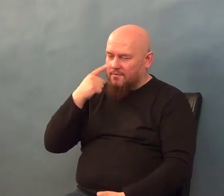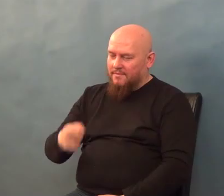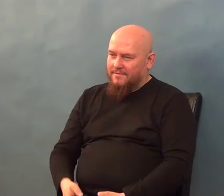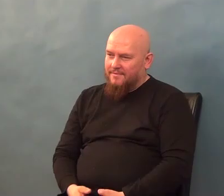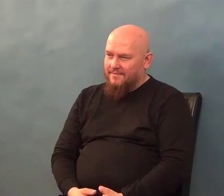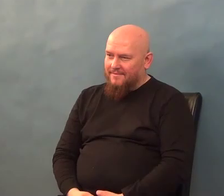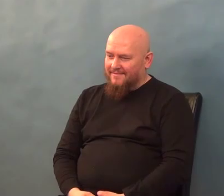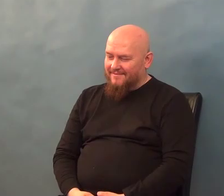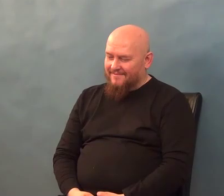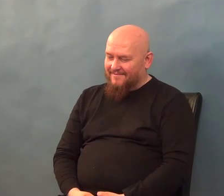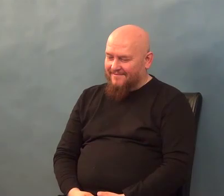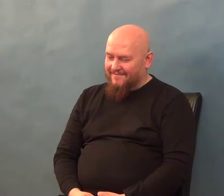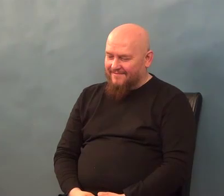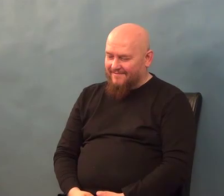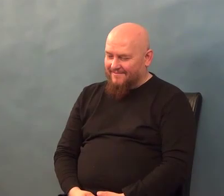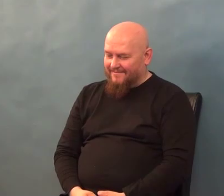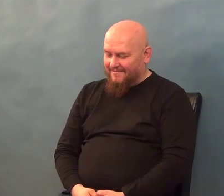Wyjeżdżam na wycieczkę do Olsztyna.